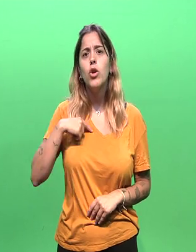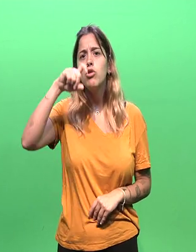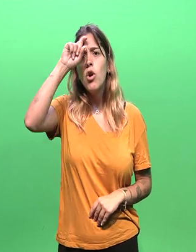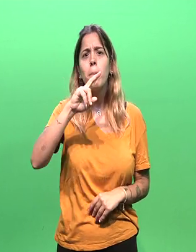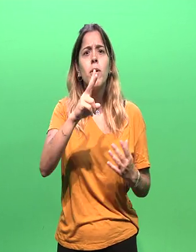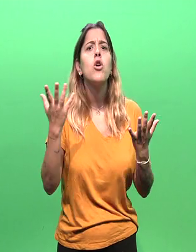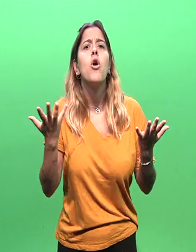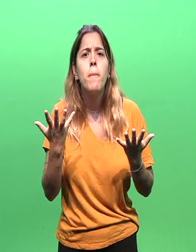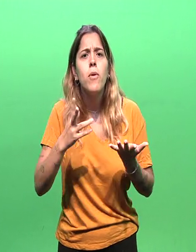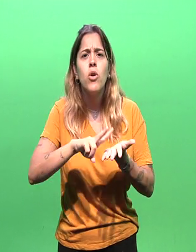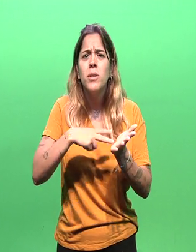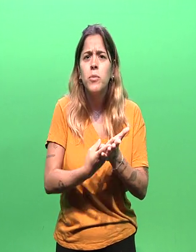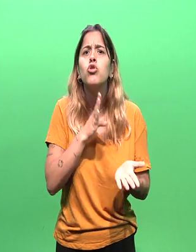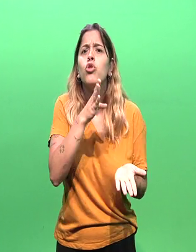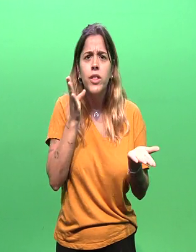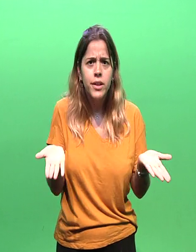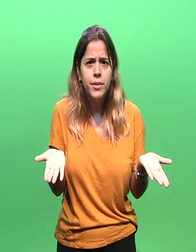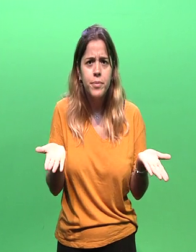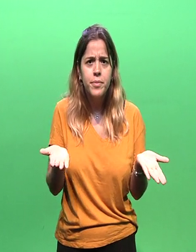Com et dic el meu nom? On és l'intèrpret?